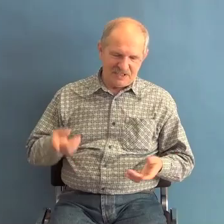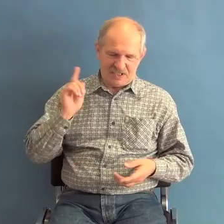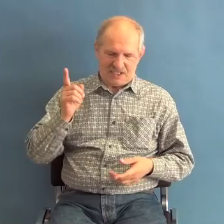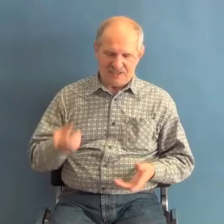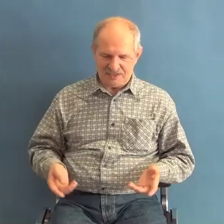Zakaz.